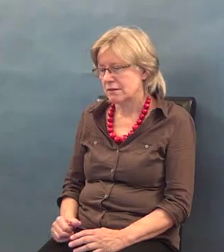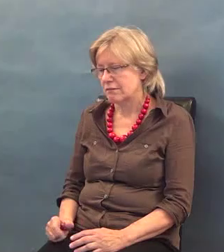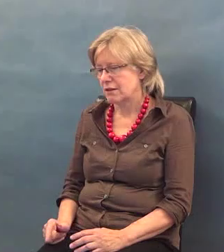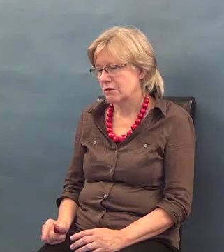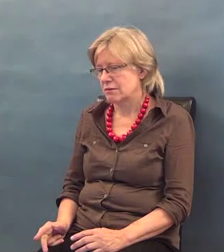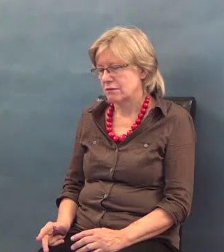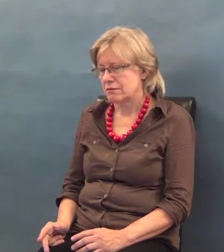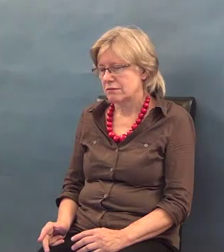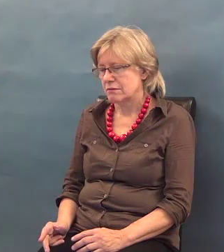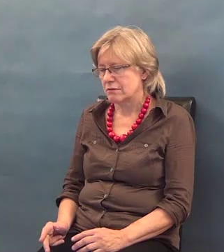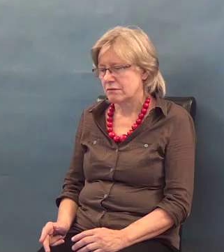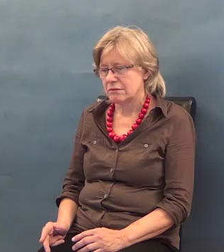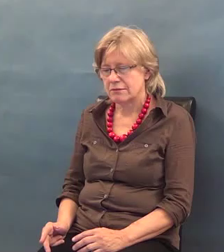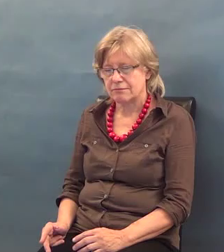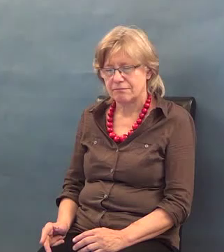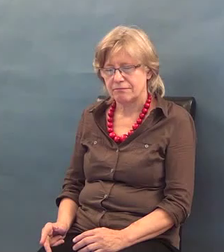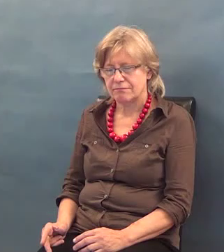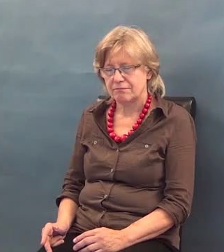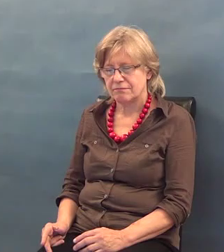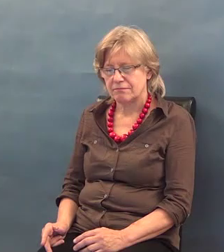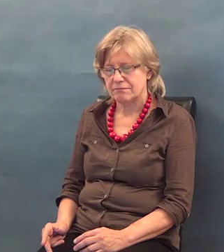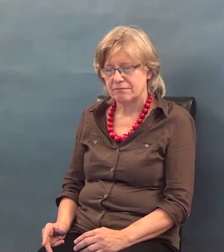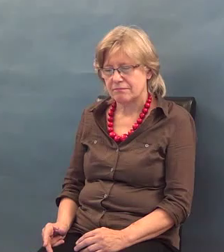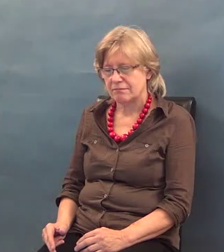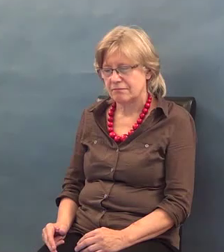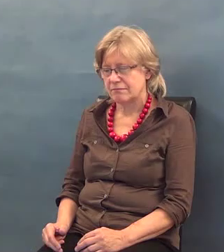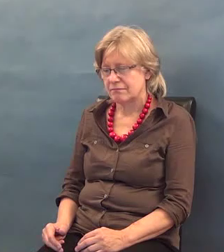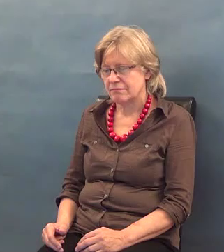Raz, dwa, trzy.